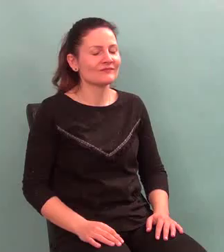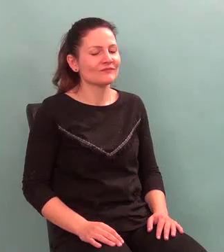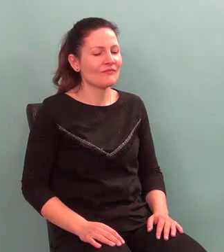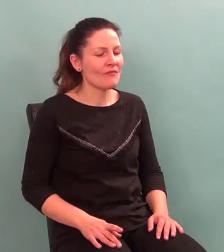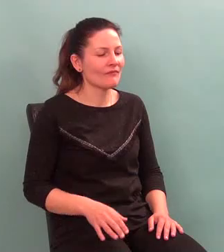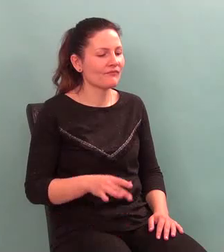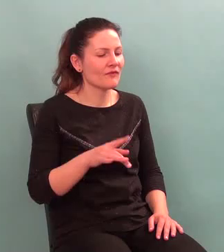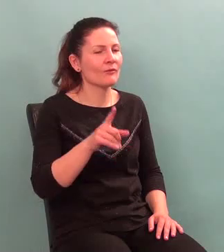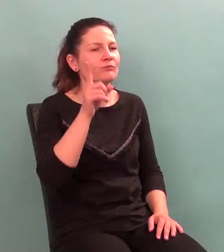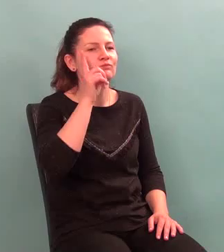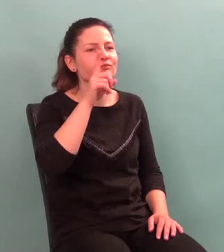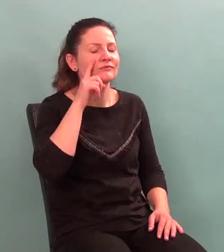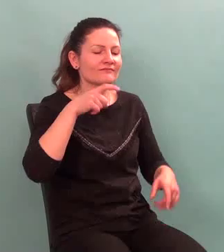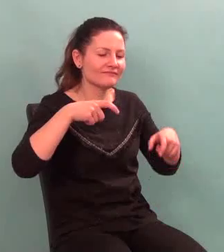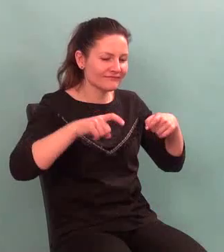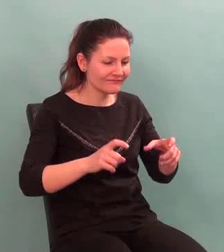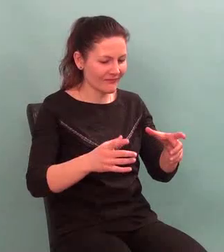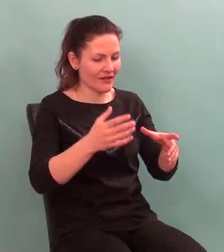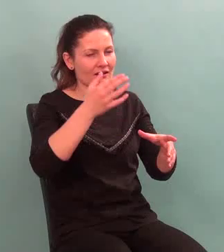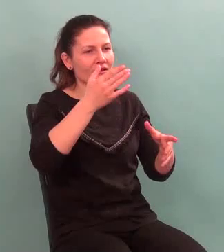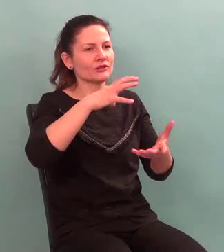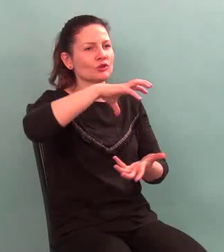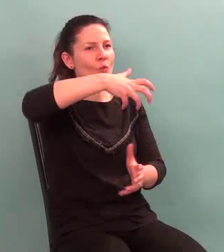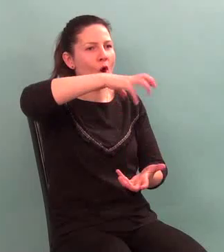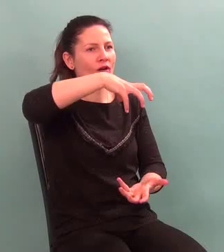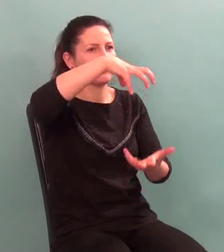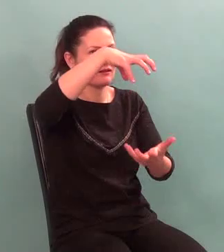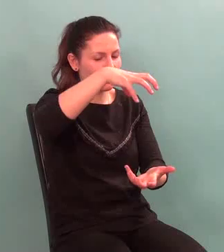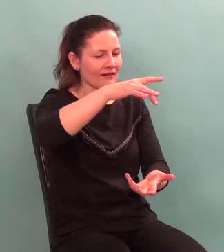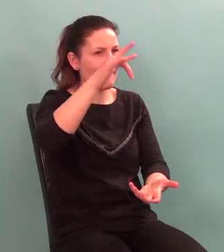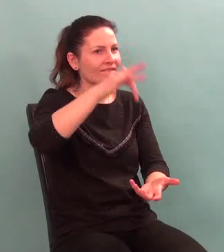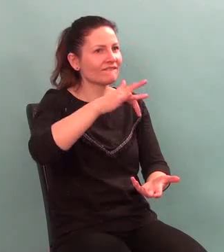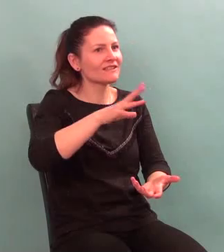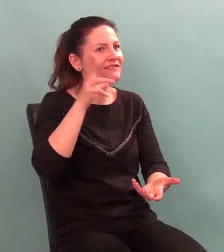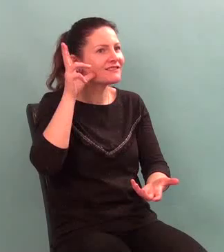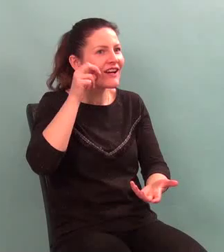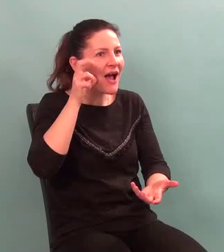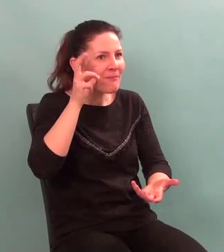Chłopiec siedzi trzyma słoik, w którym jest żaba.